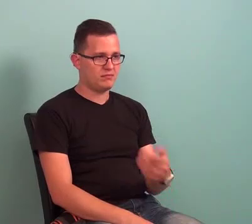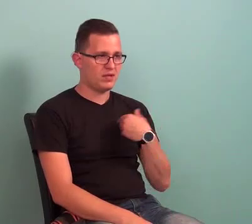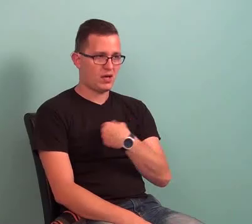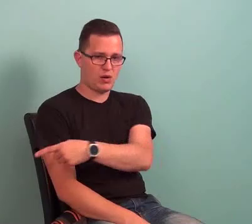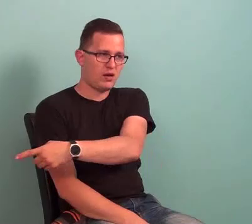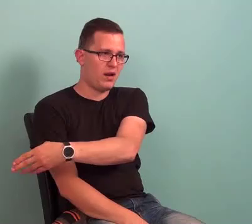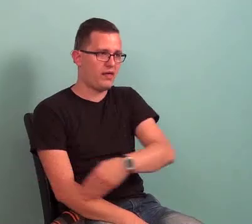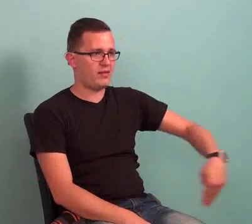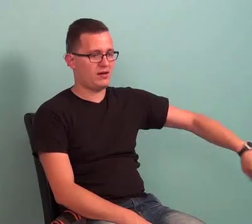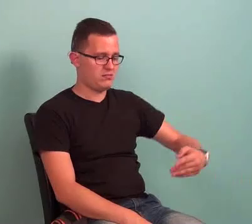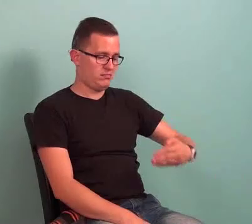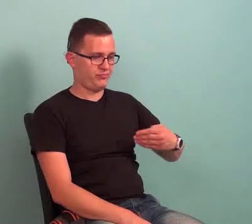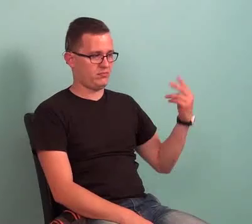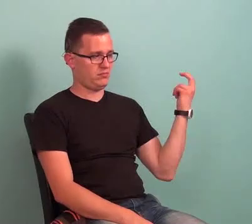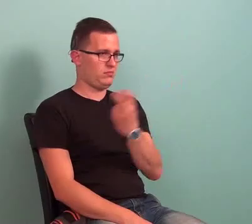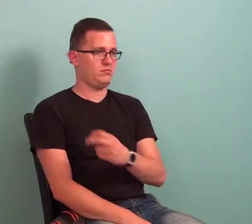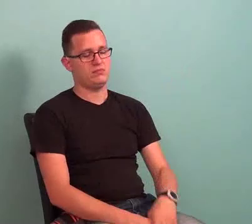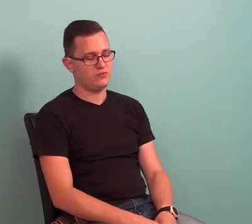Jest biała krawędź, trzeba stać przed krawędzią, żeby metro mogło przejechać.